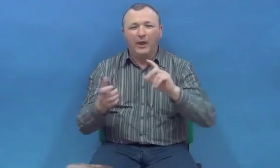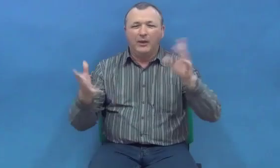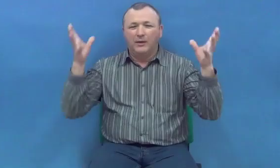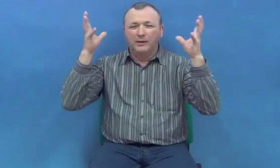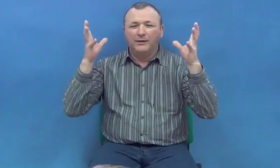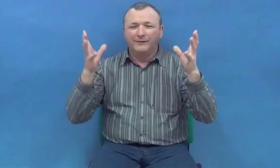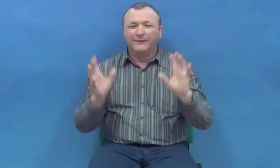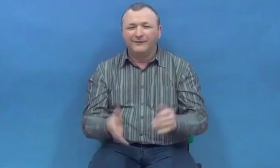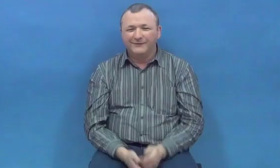Trzyma nad głową.